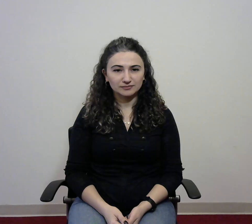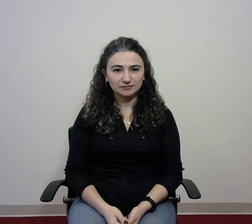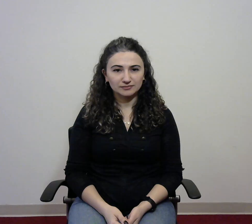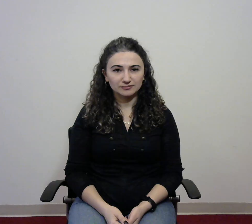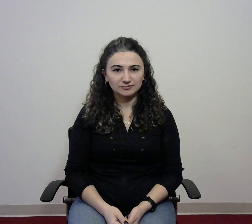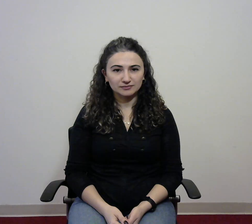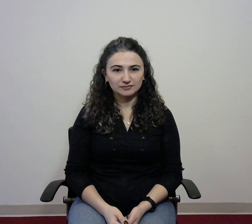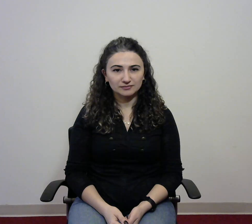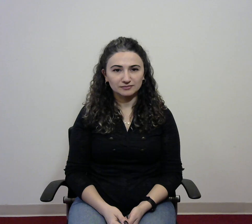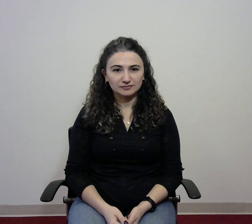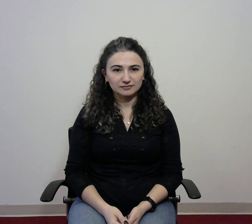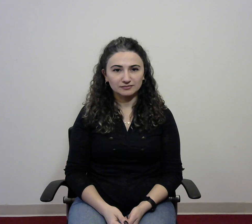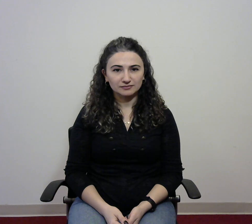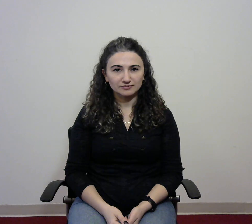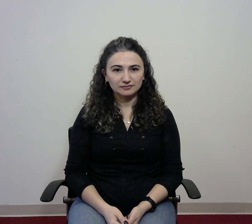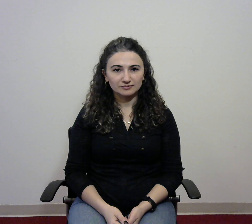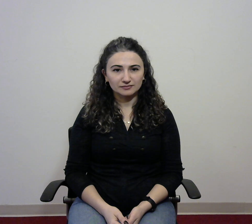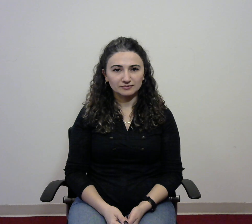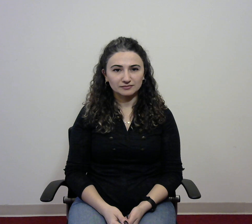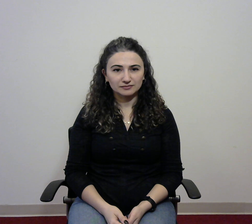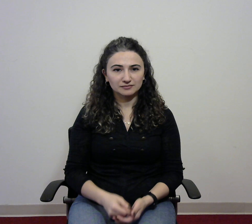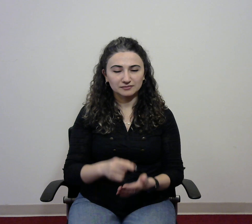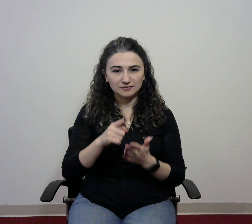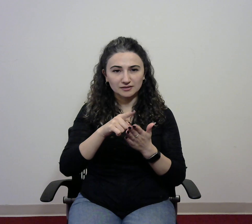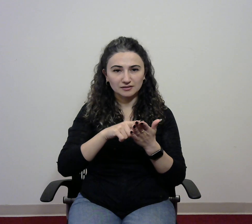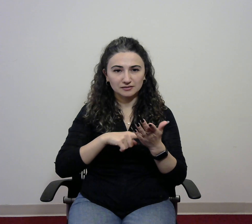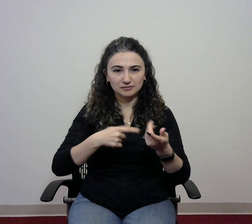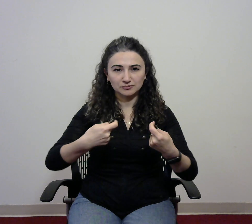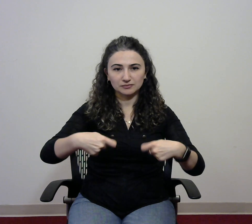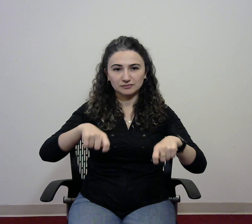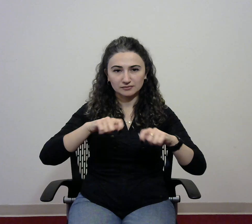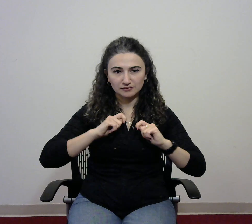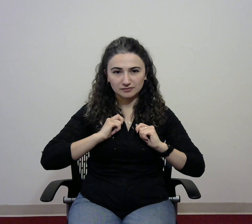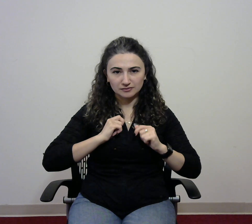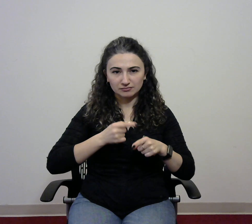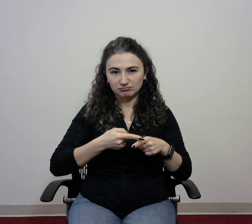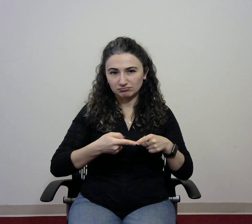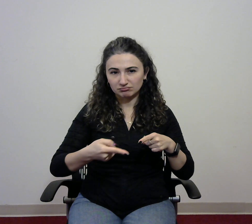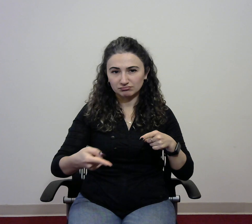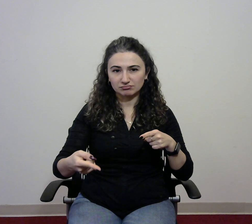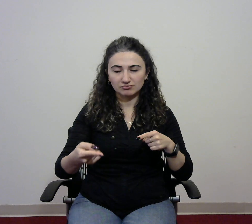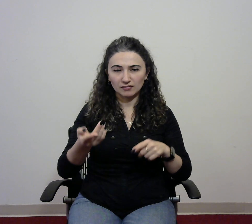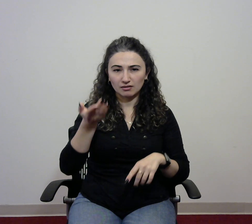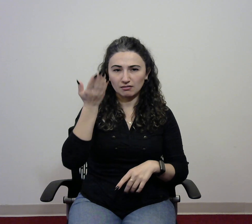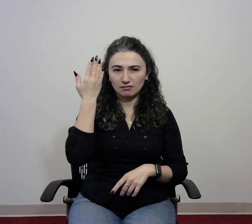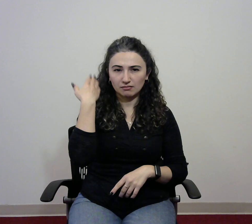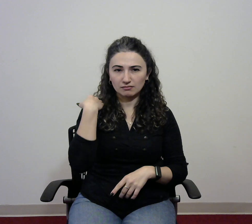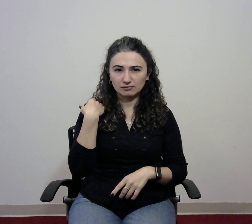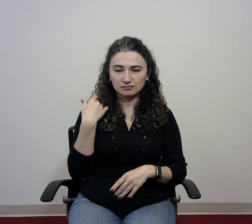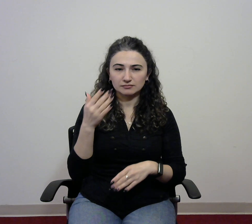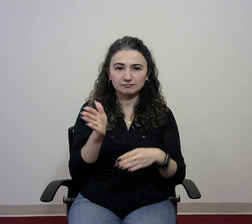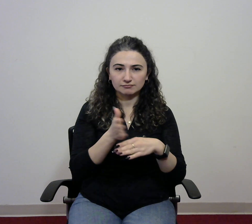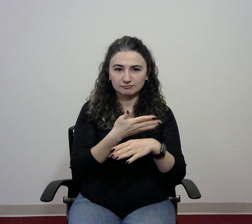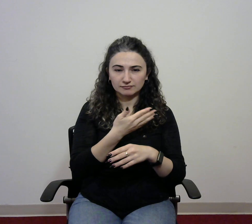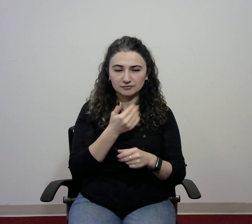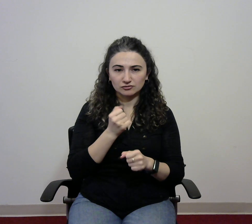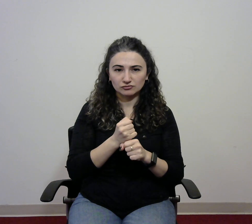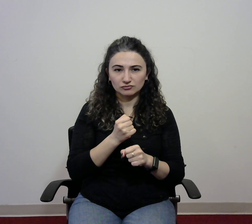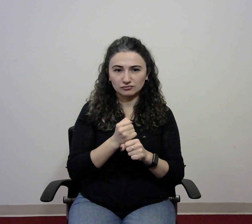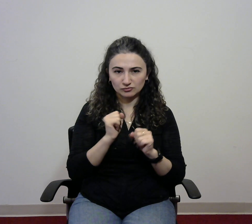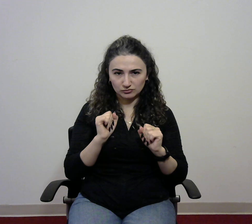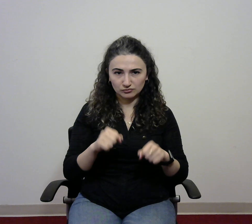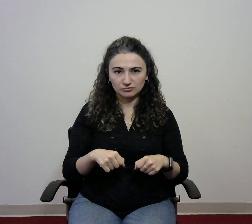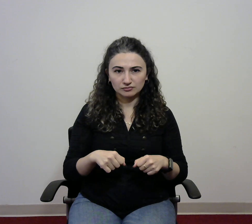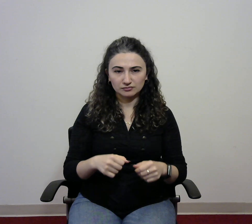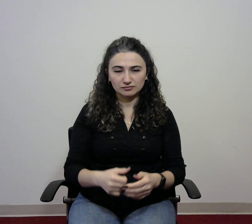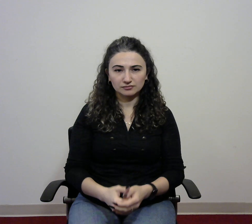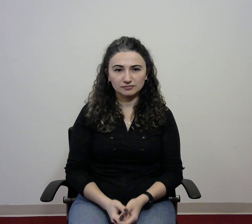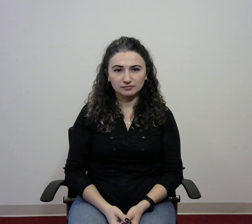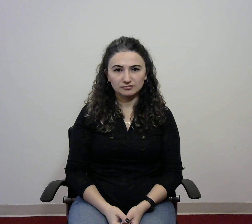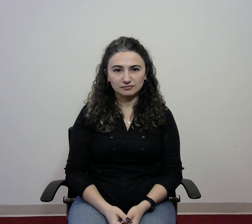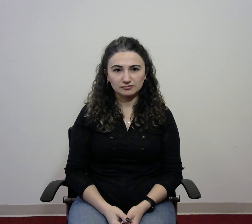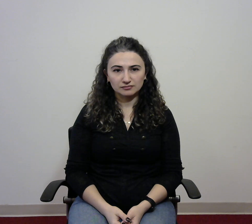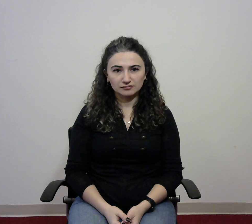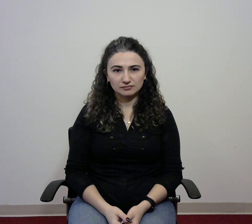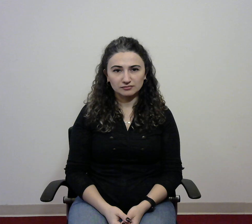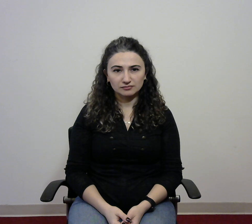Etibarnaməni müddətindən əvvəl ləğv etdirmək olarmı?